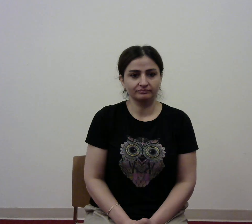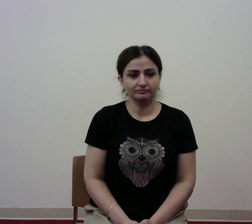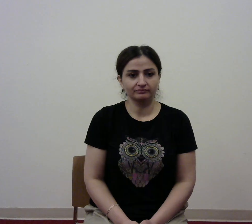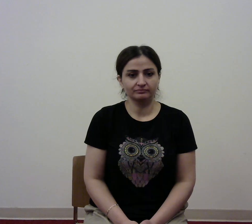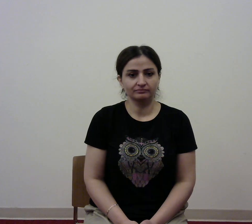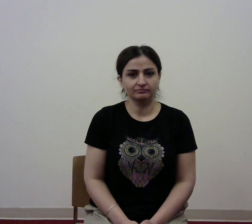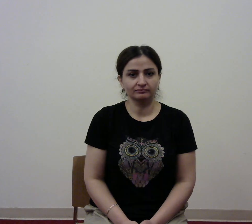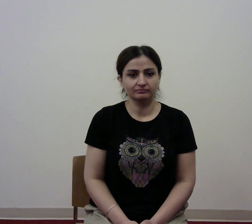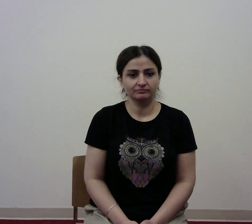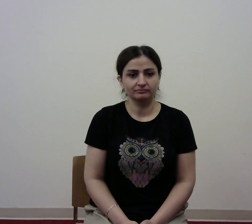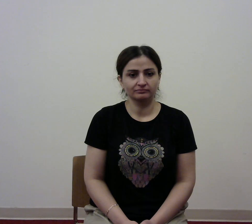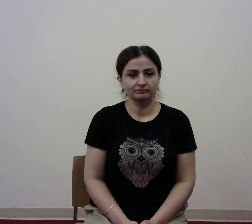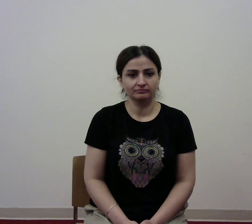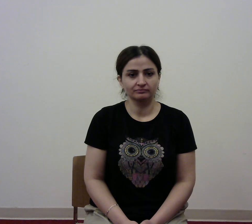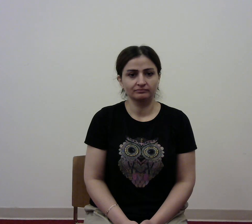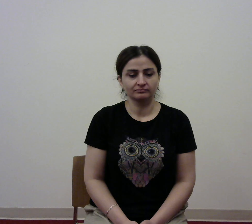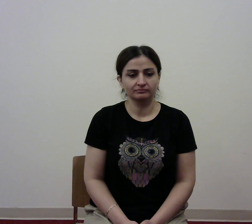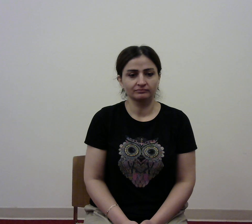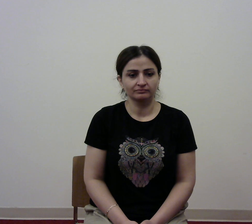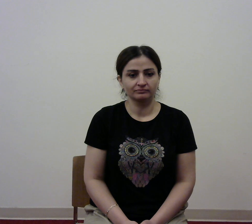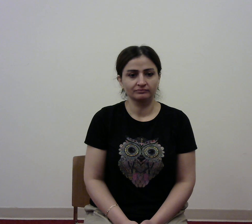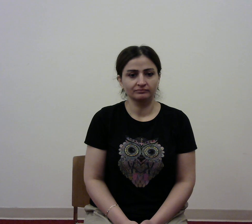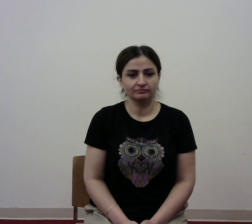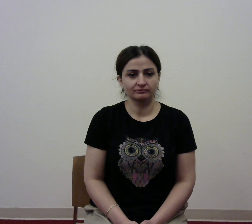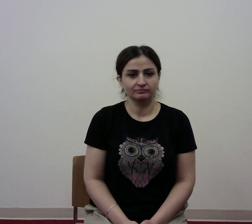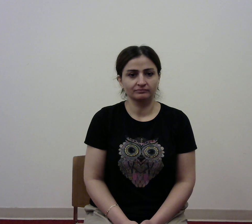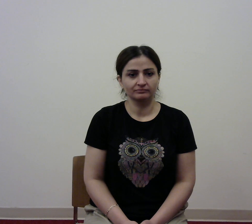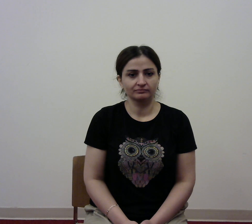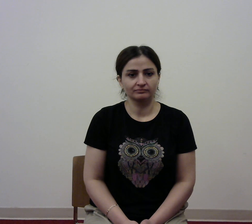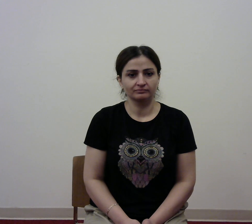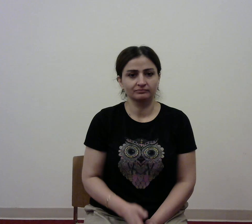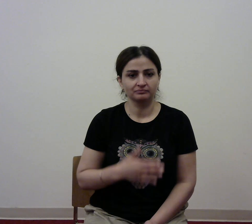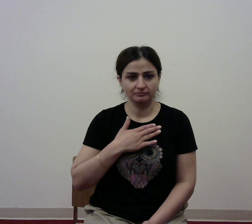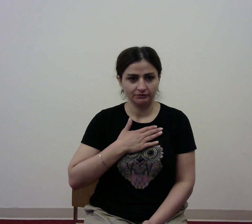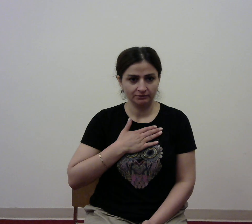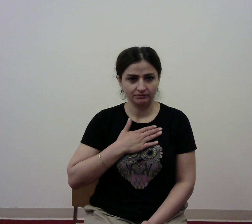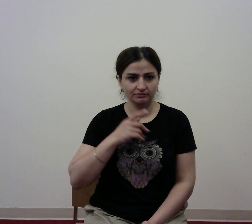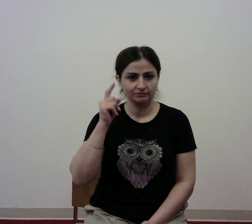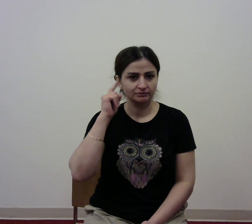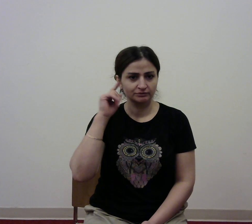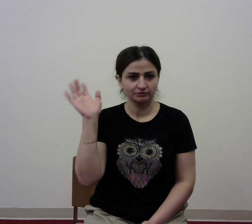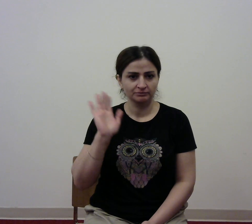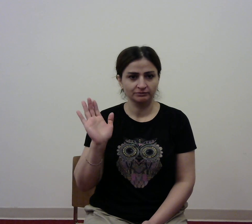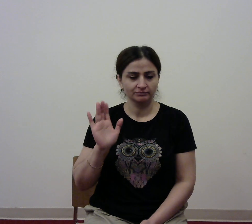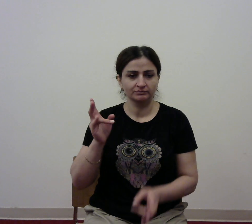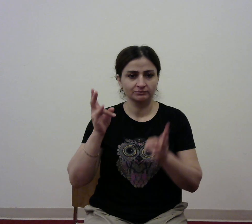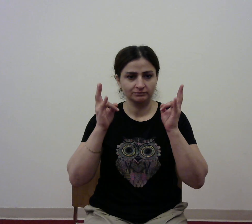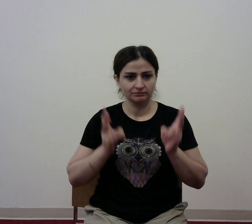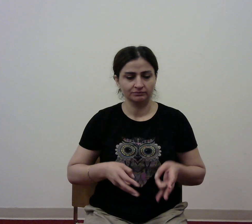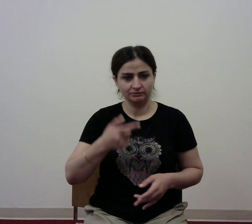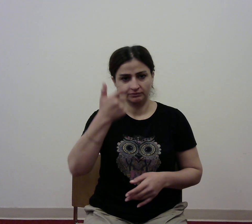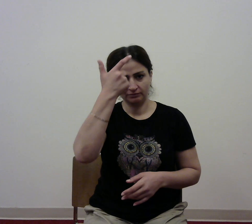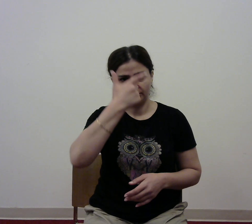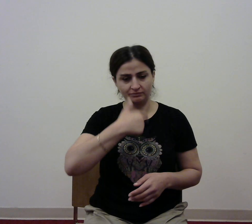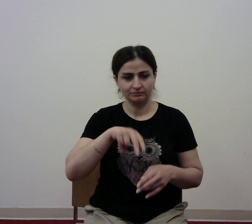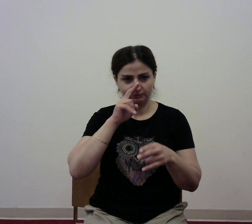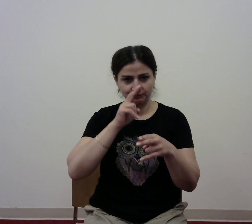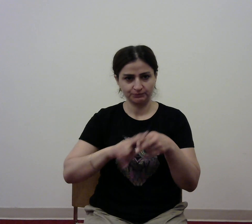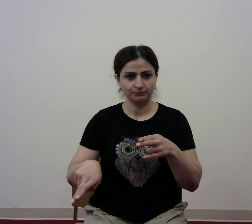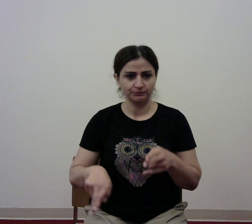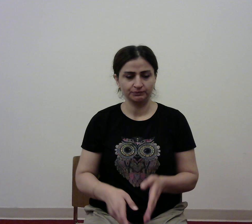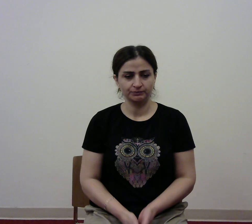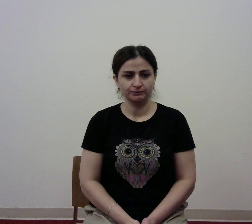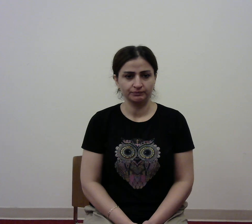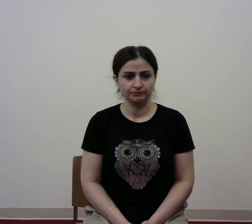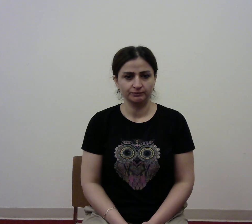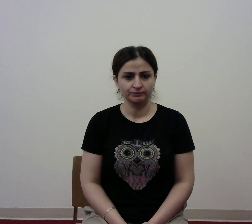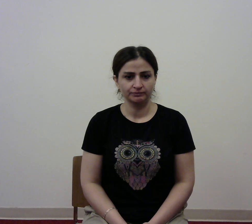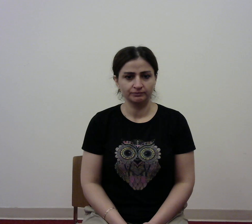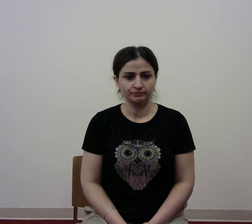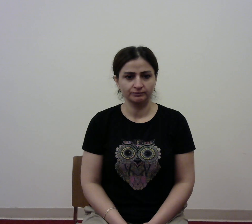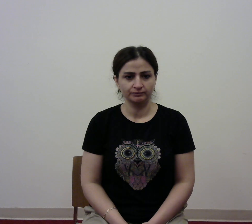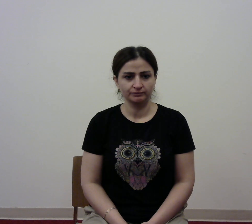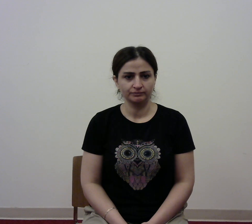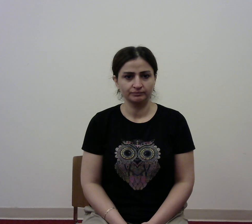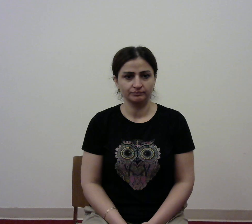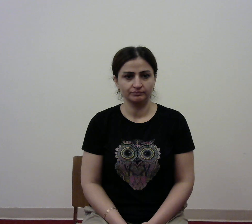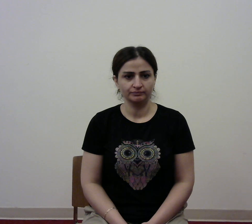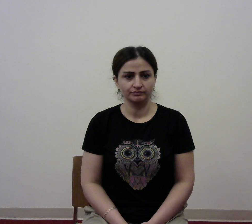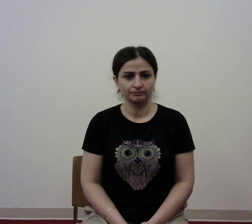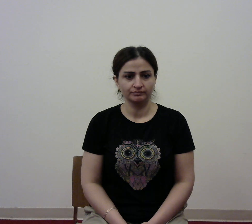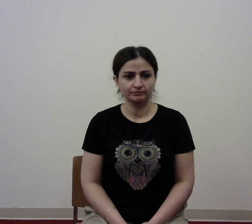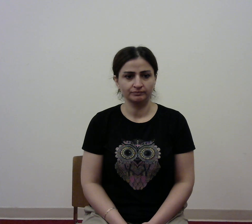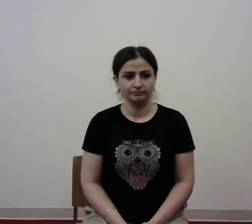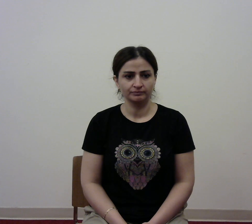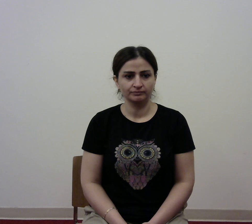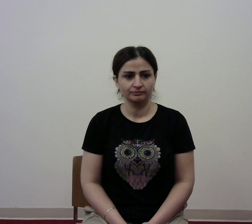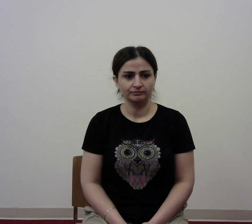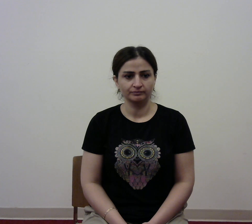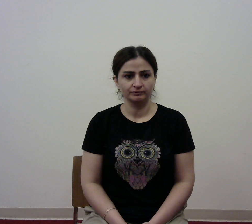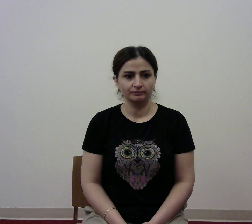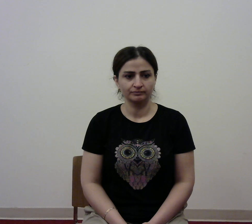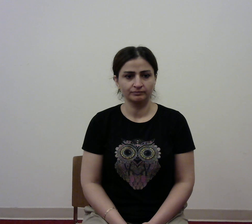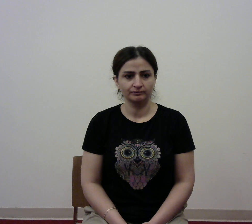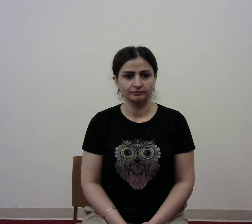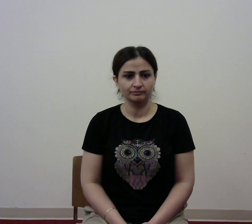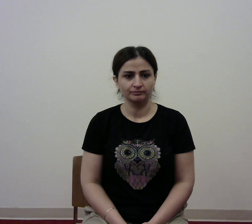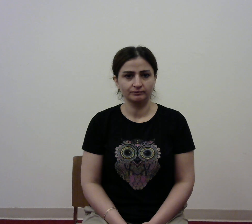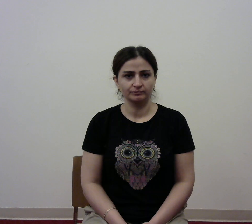Mən eşitməni qəza nəticəsində itirmişəm